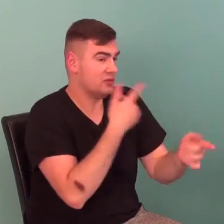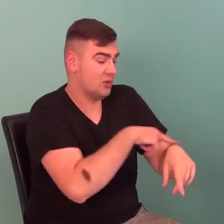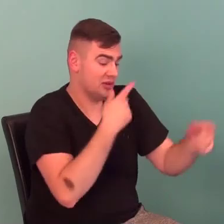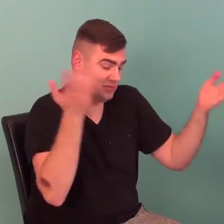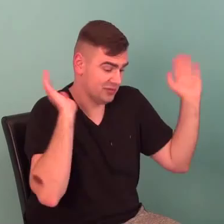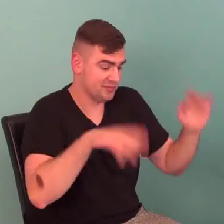Dobra.